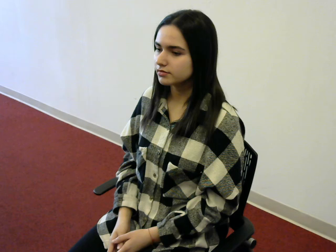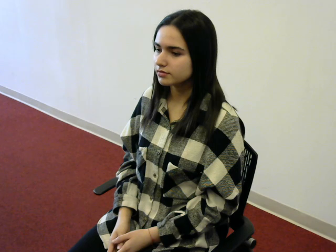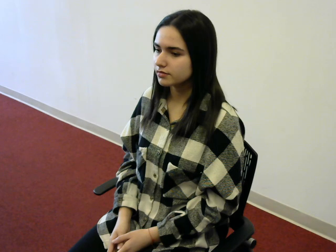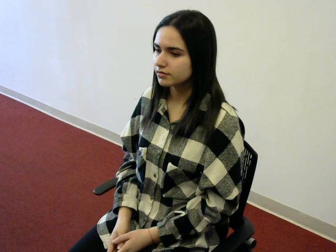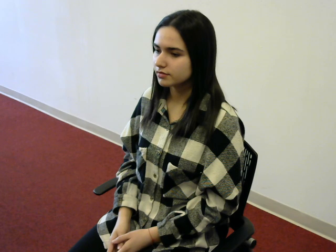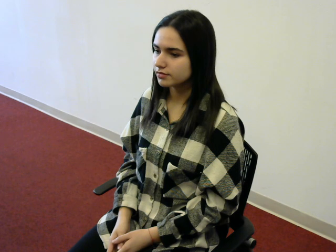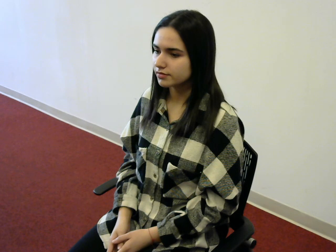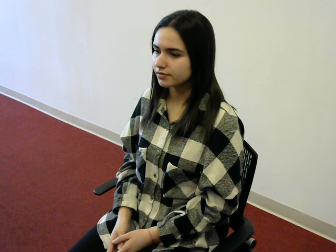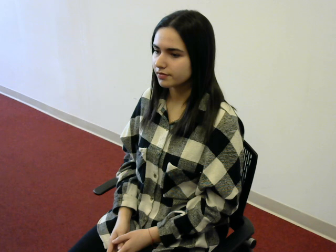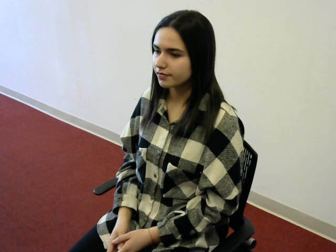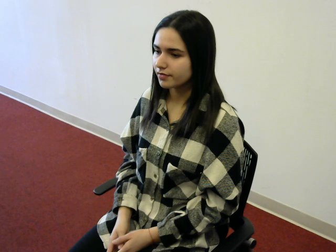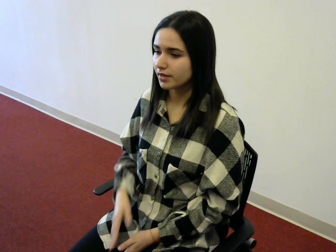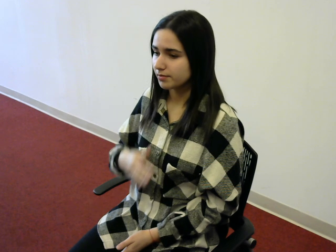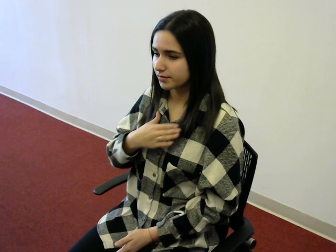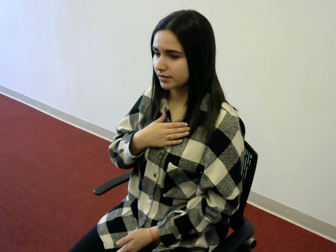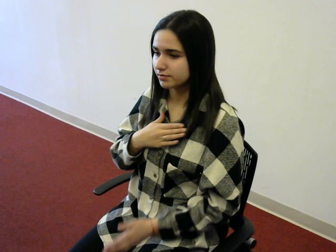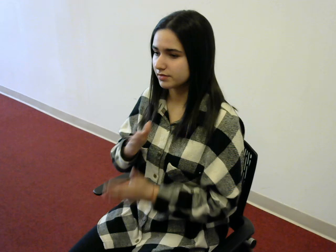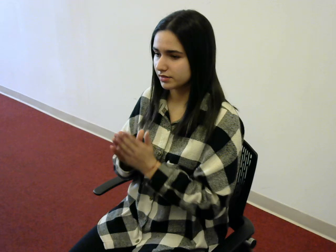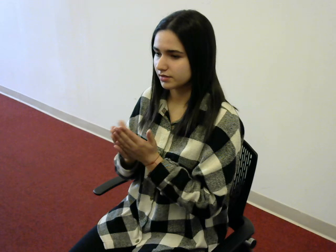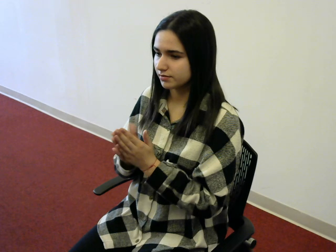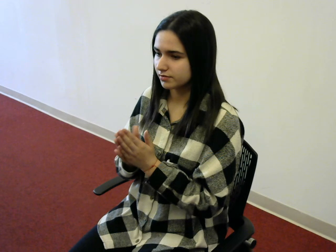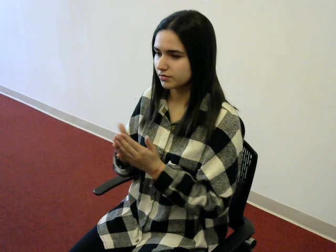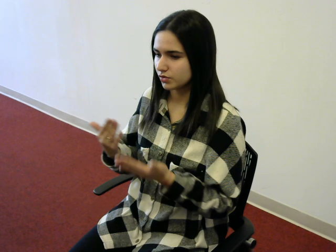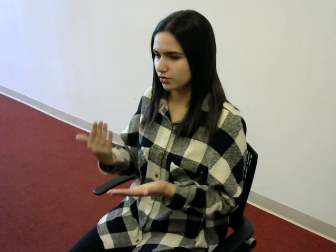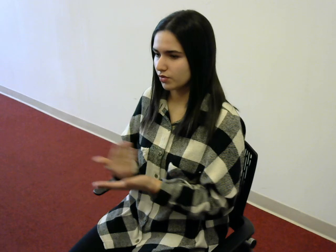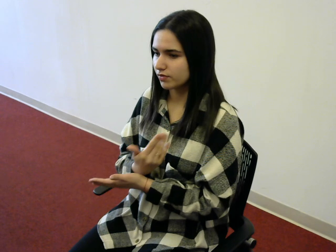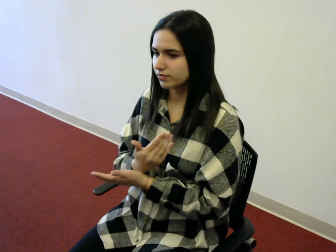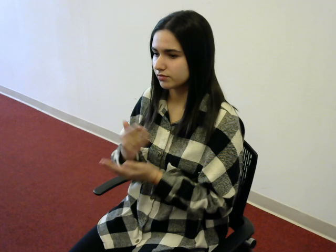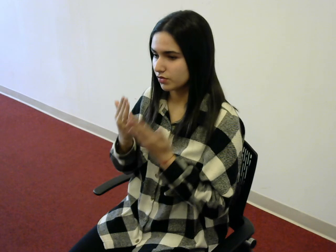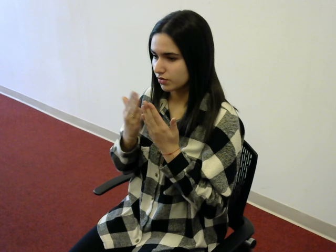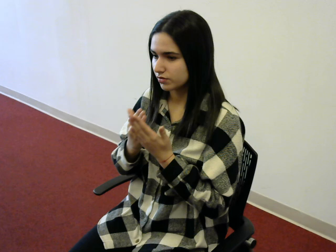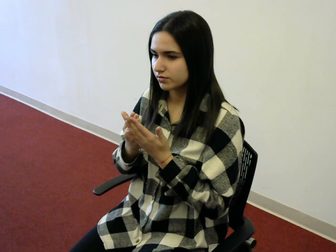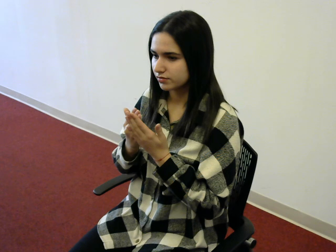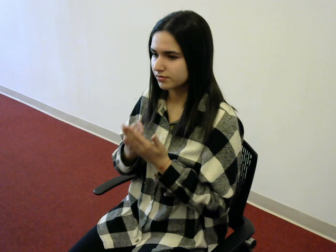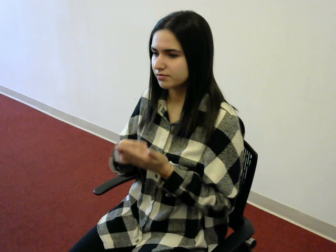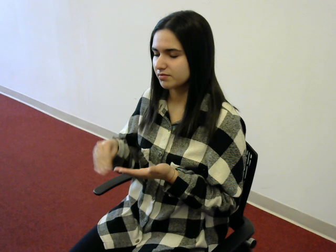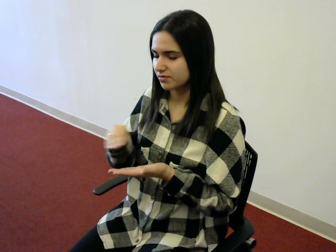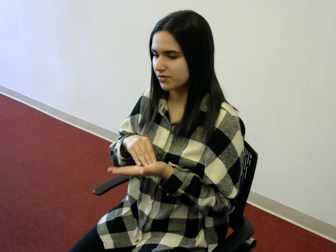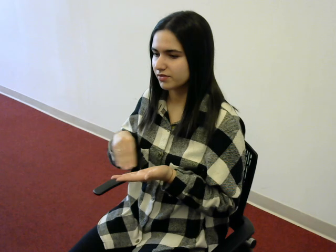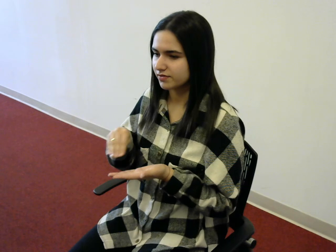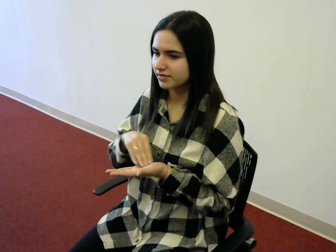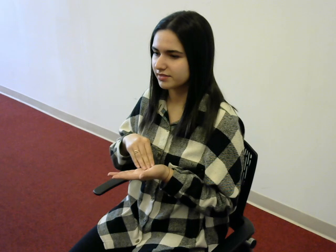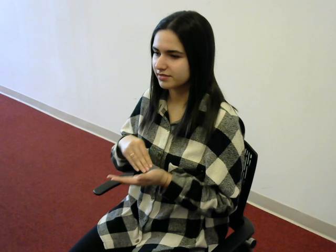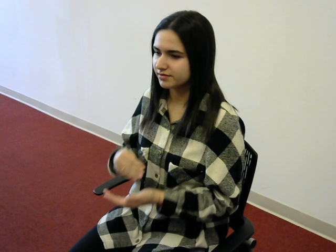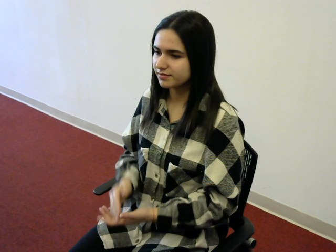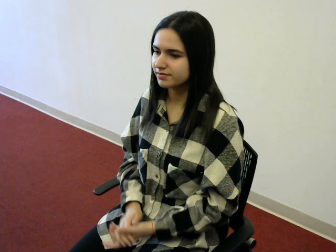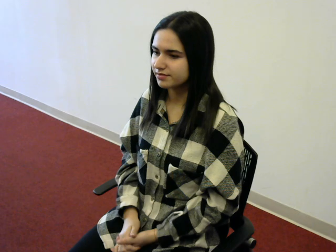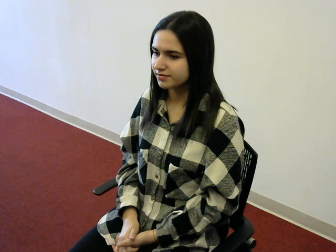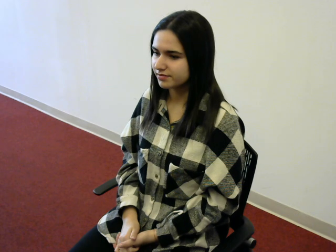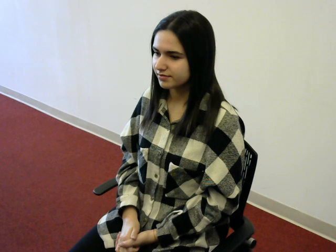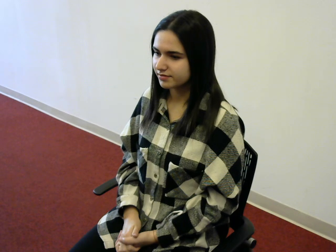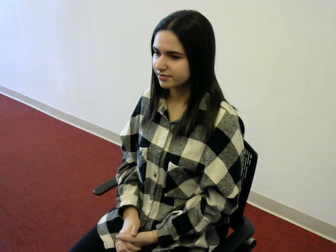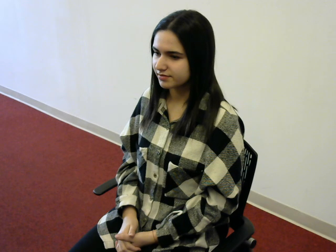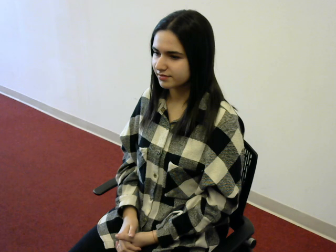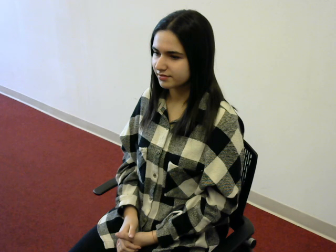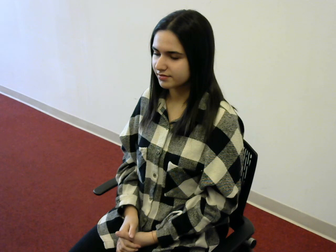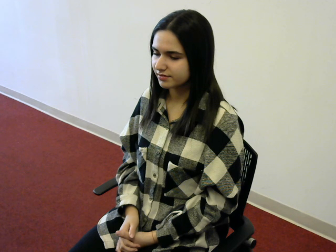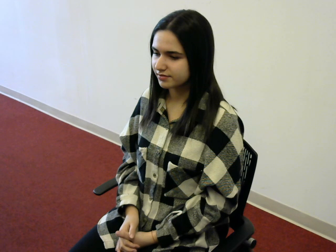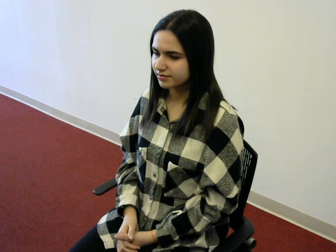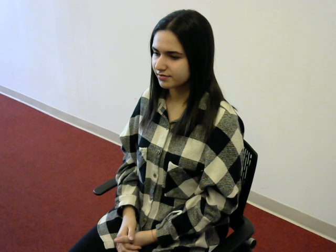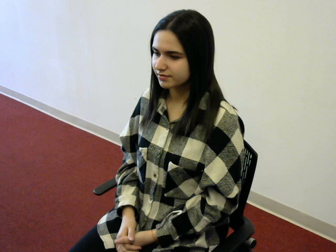Mən kitabı yenidən oxuyub, təkrarlamalıyam